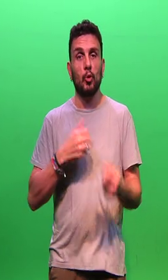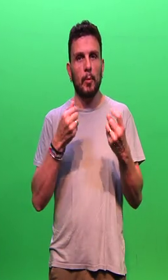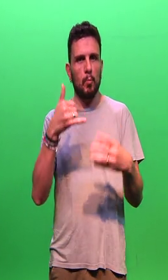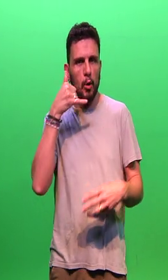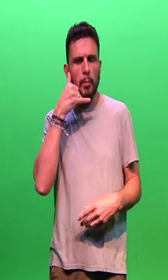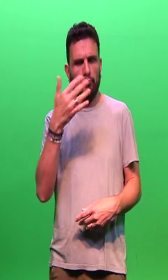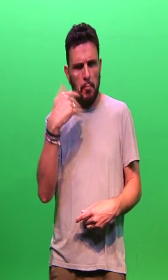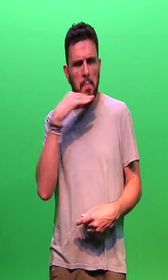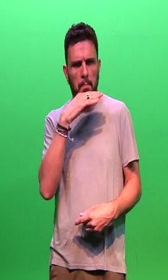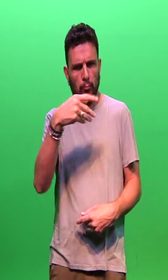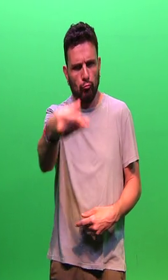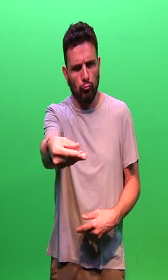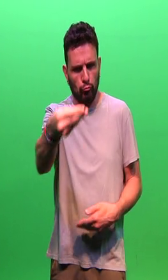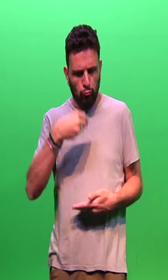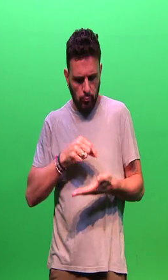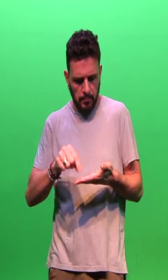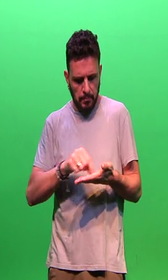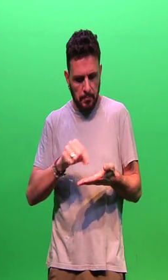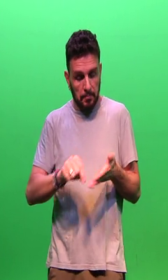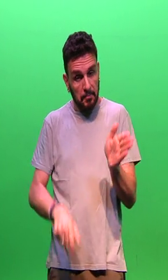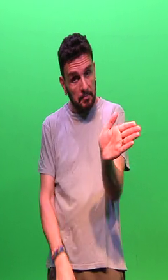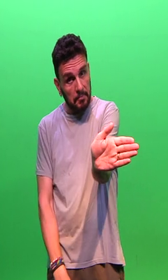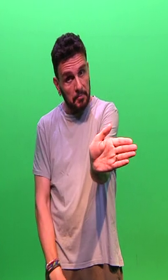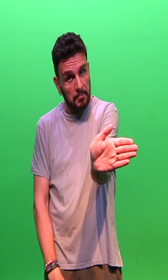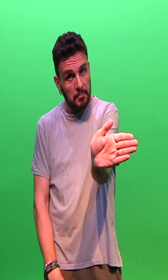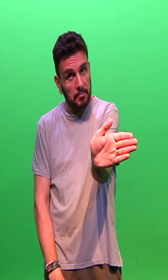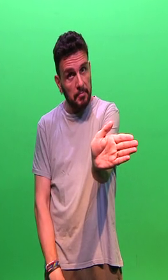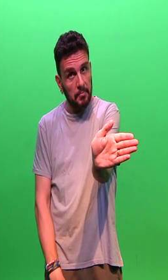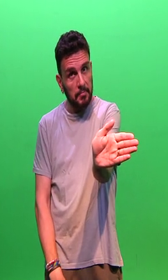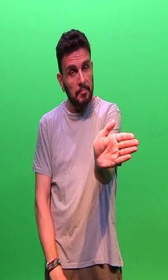El meu número de mòbil? Sí, dona'm un full. Veus?